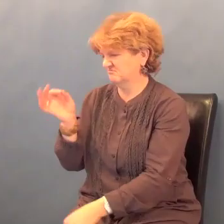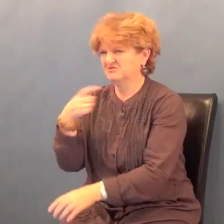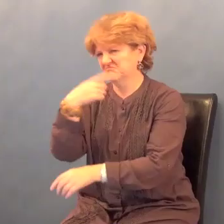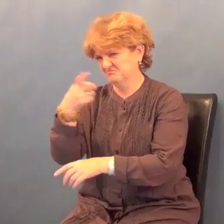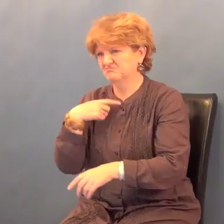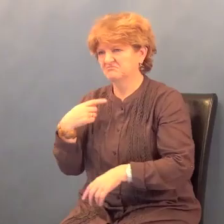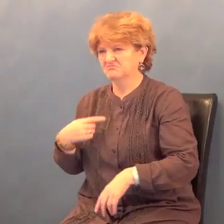Ja i ty.